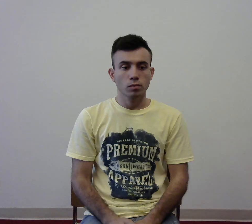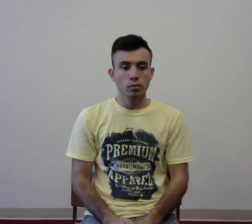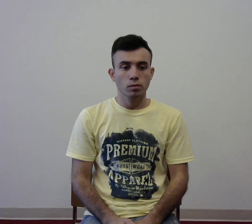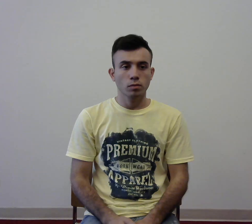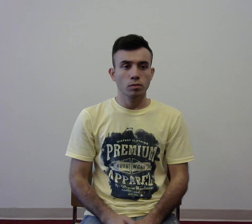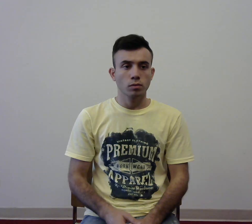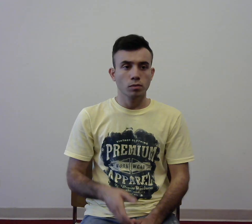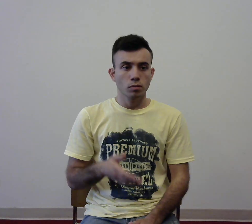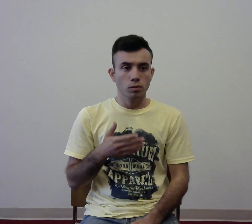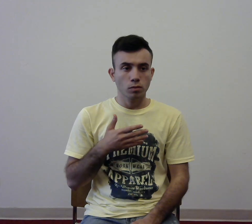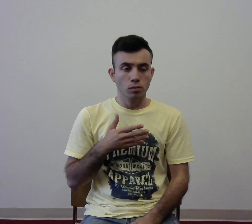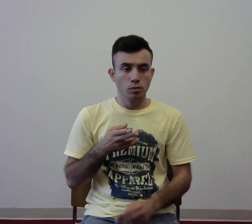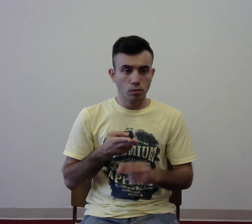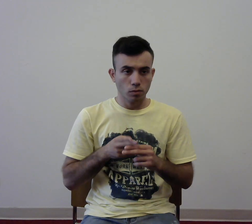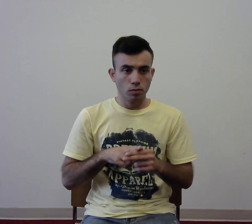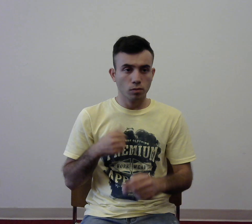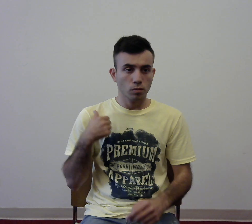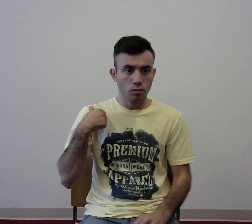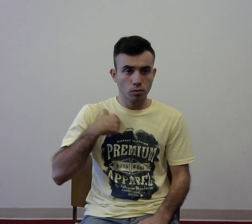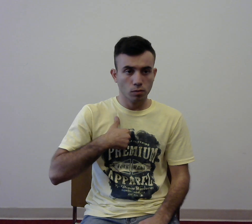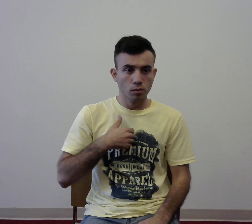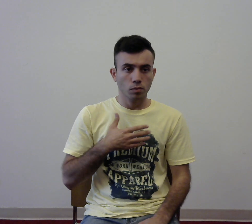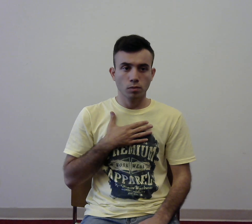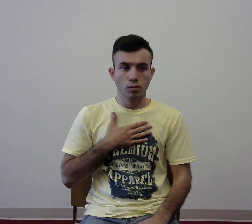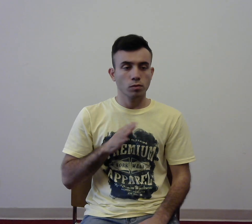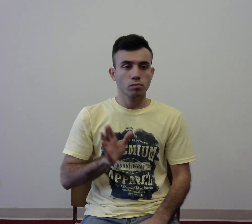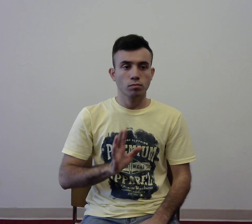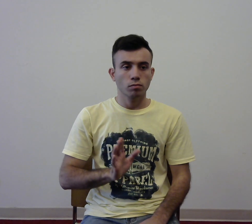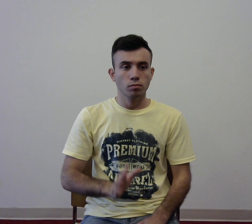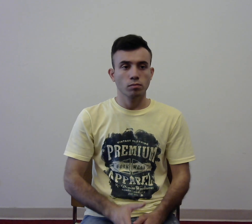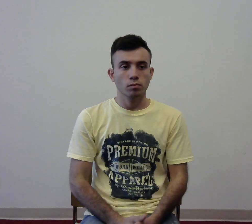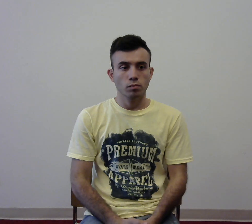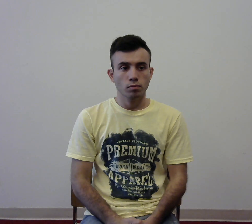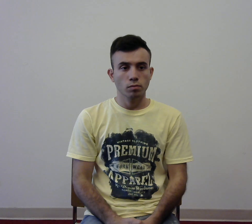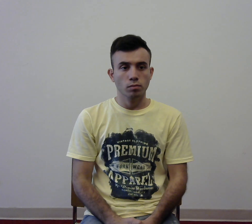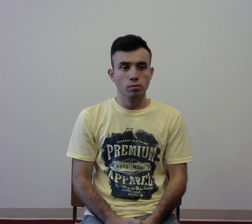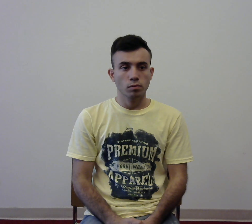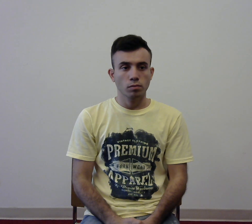Bu çanta mənim deyil